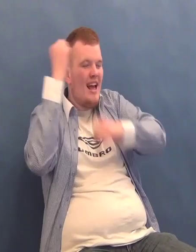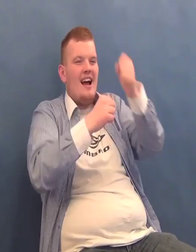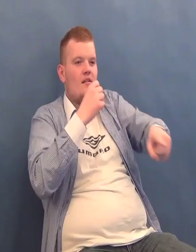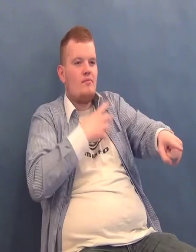A on nic nie poczuł.